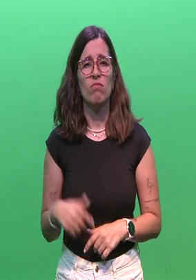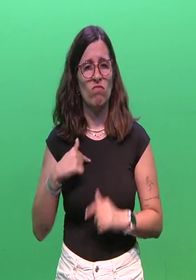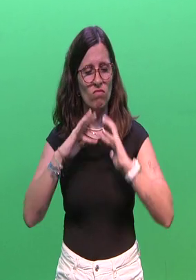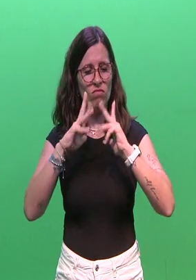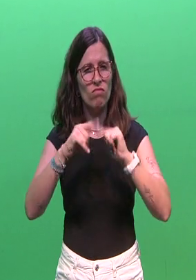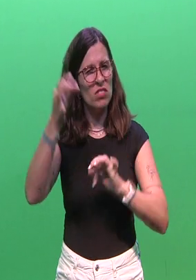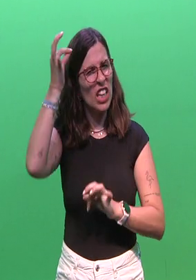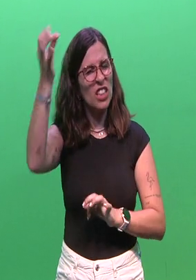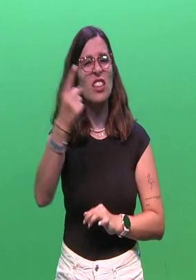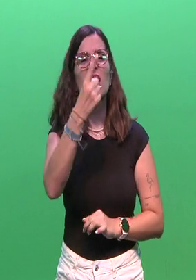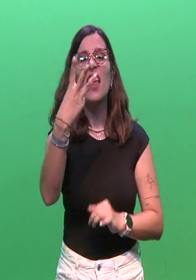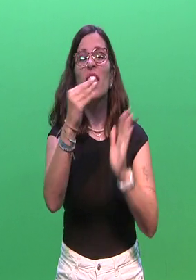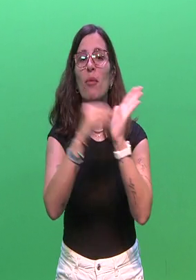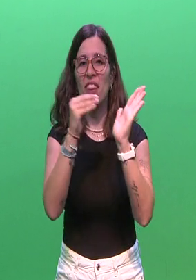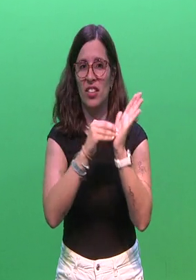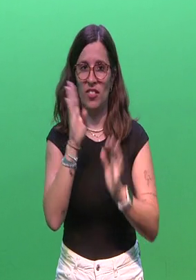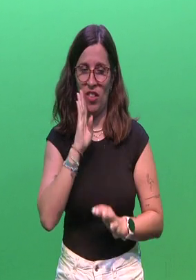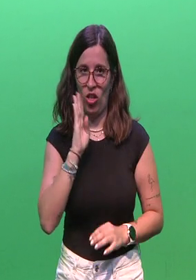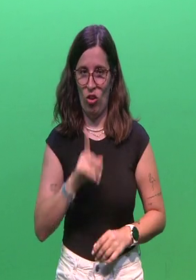He calculat que he tingut infecció unes trenta vegades, porto el recompte amb detall.